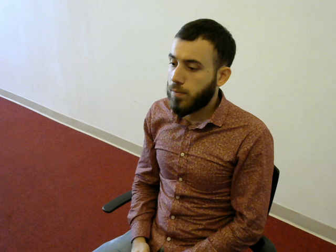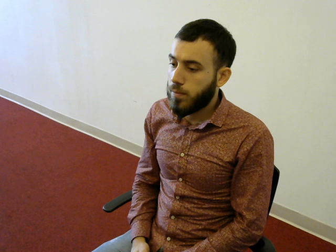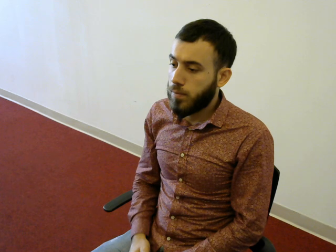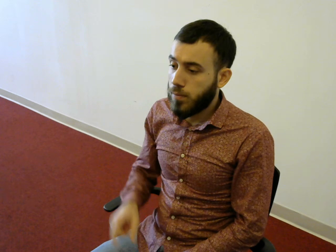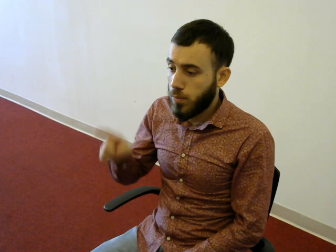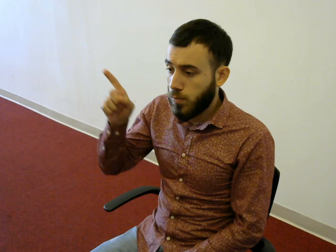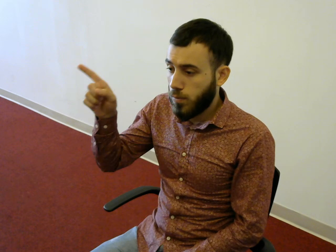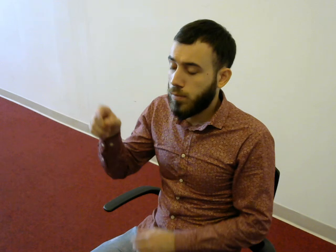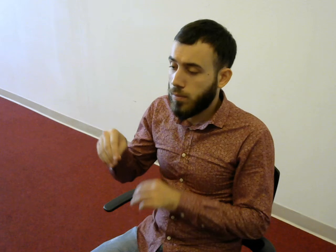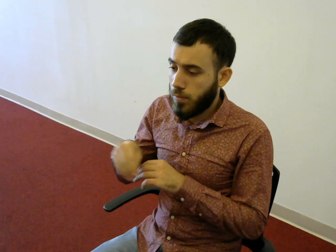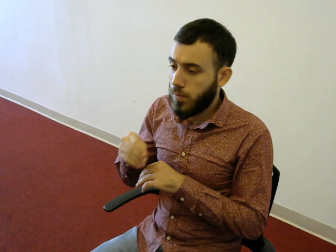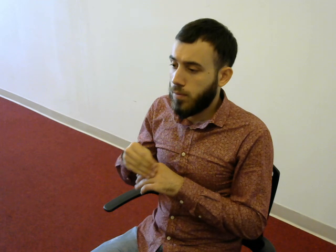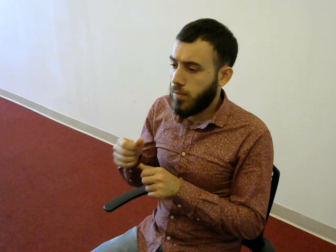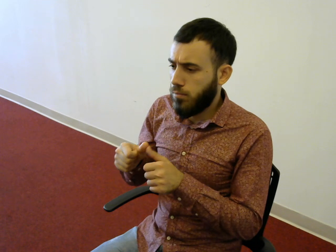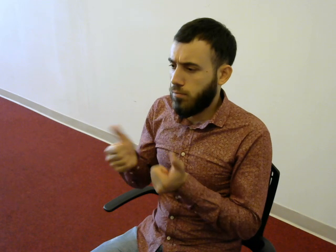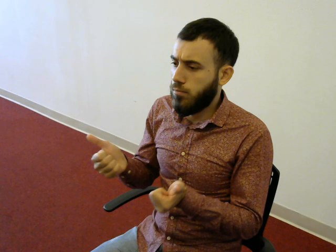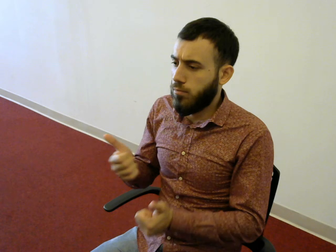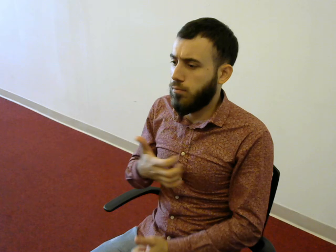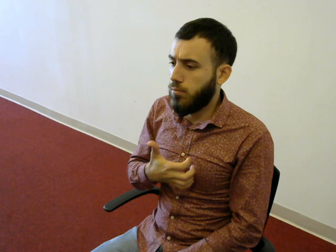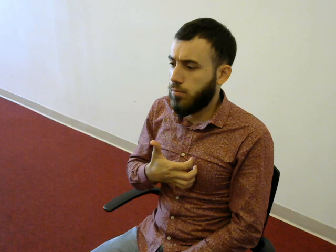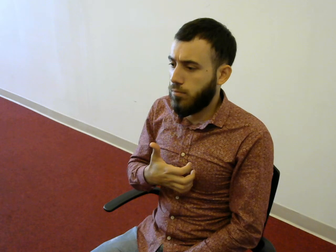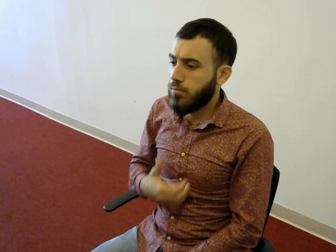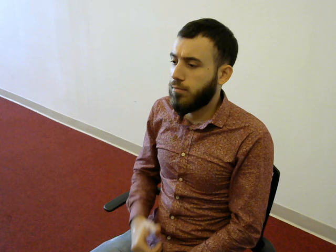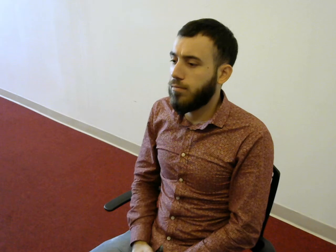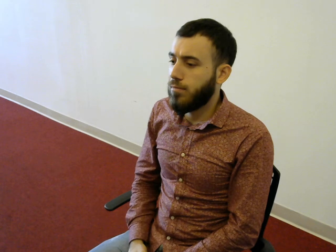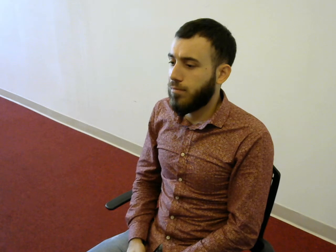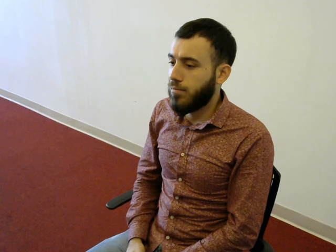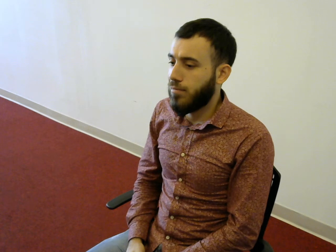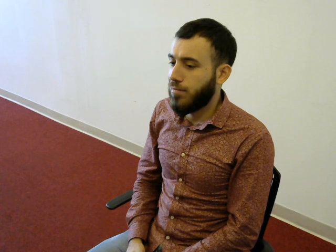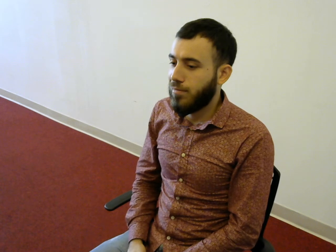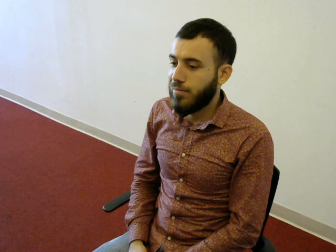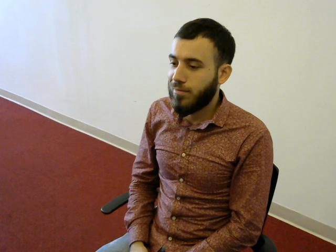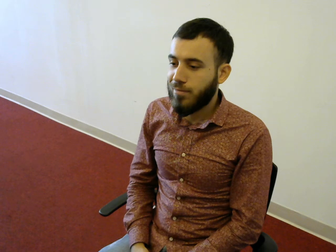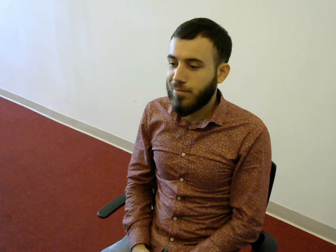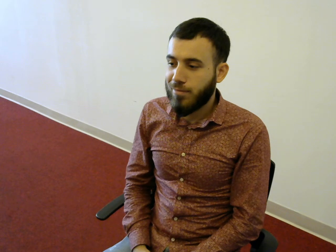O həyat yoldaşından ayrılmaq istəyir